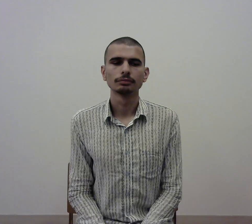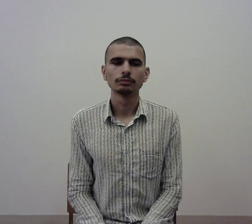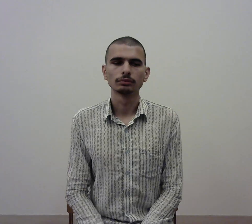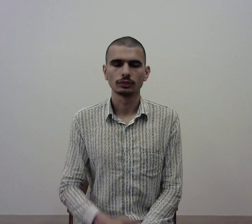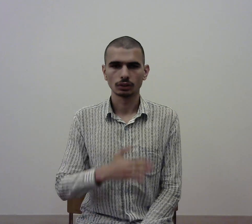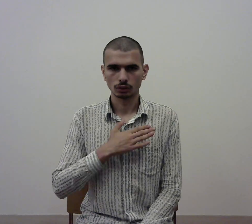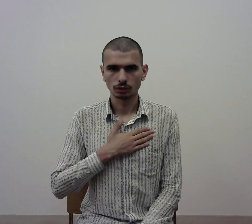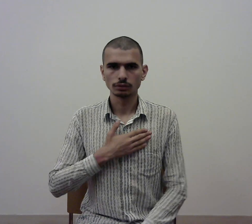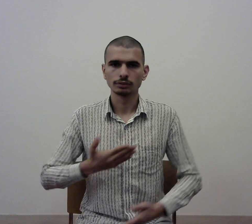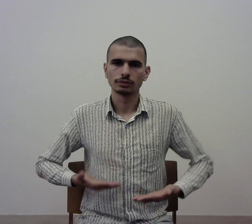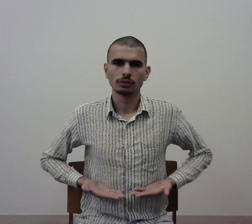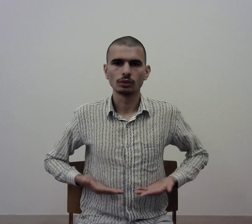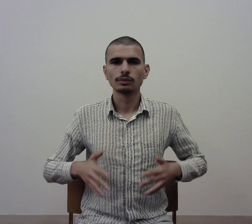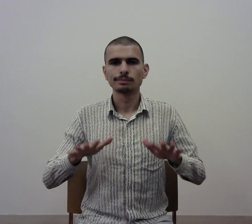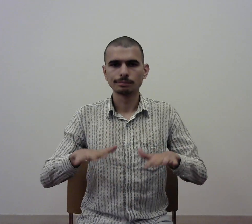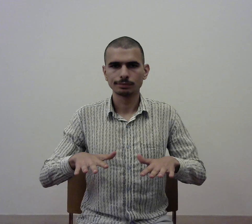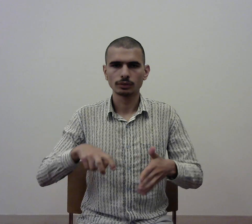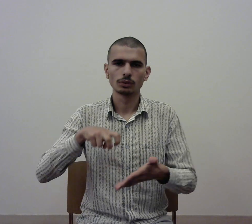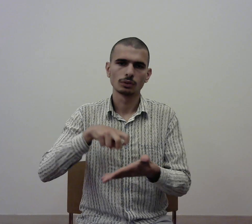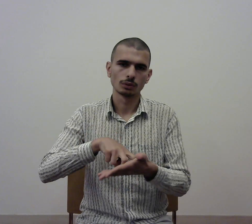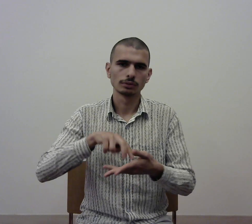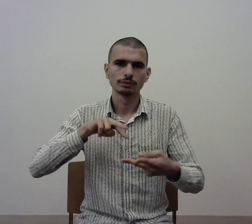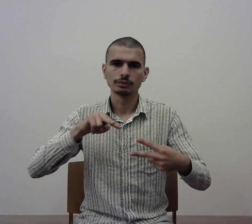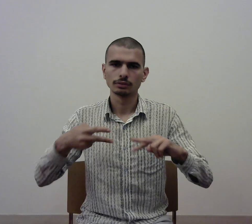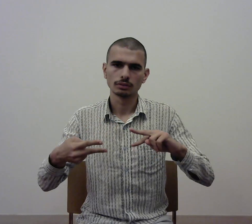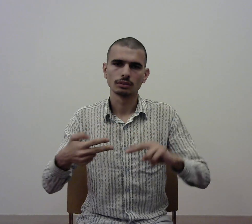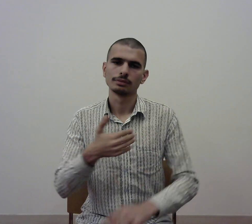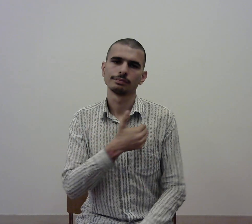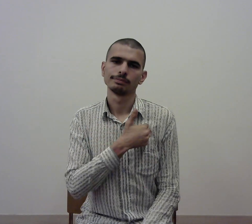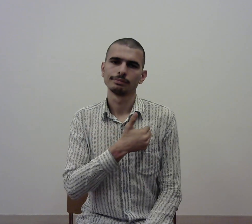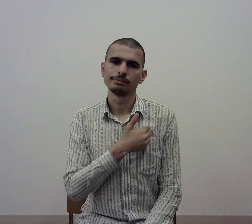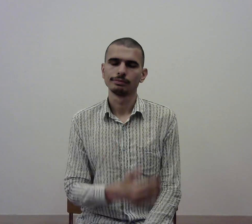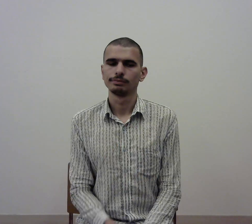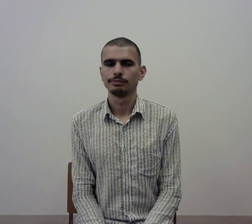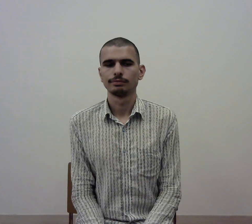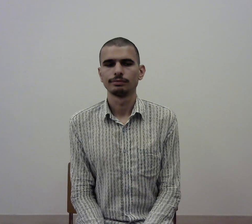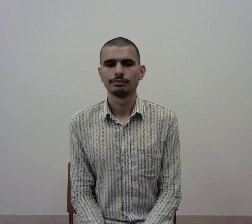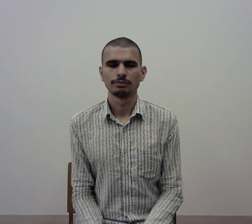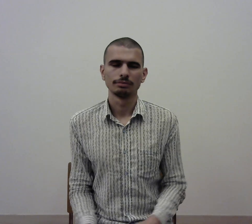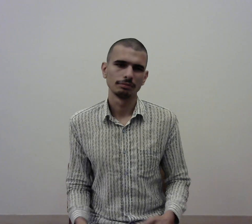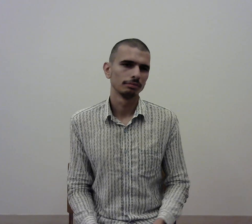Mən yaşayış yeri qeydiyyatımı dəyişmək istəyirəm